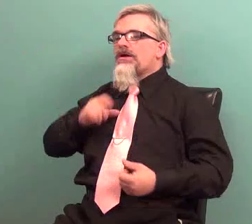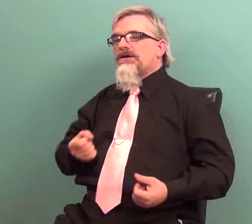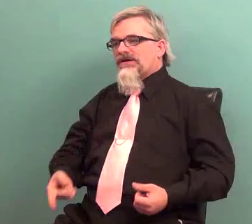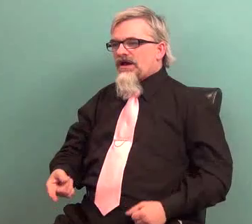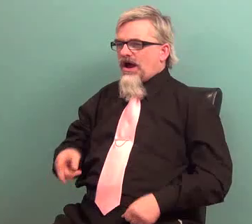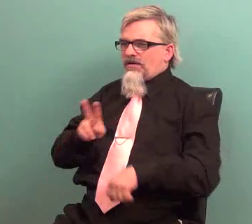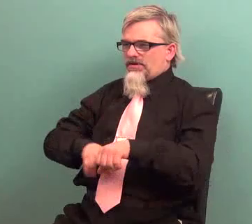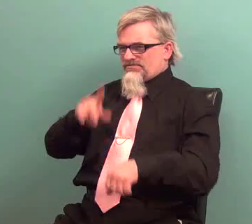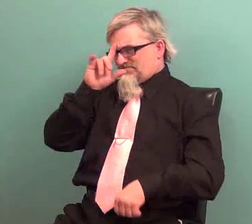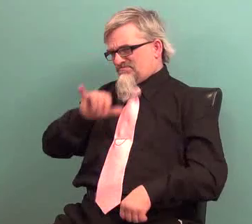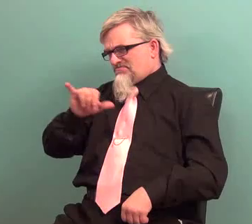Policjant przygląda mu się i zastanawia się.